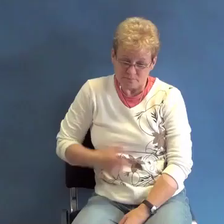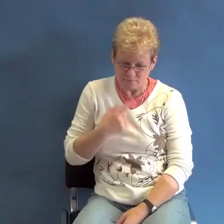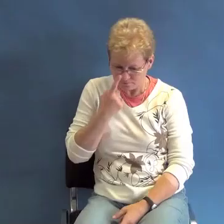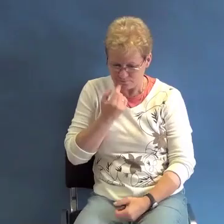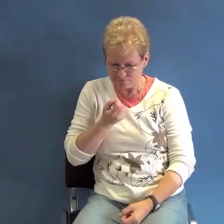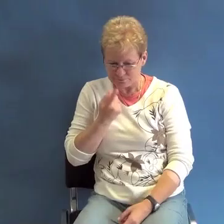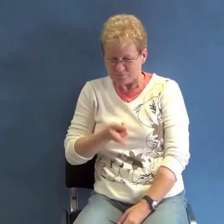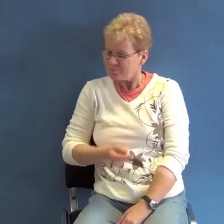Dziwne to.